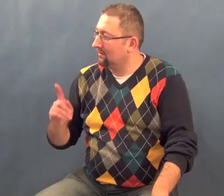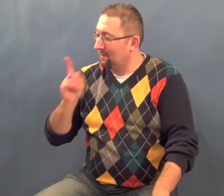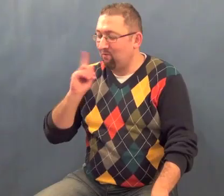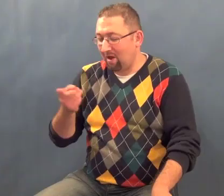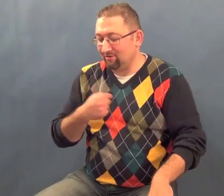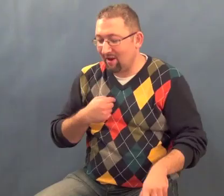Właśnie.